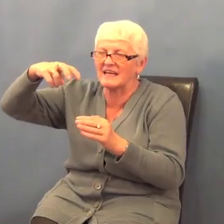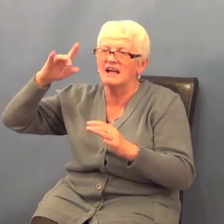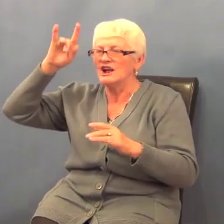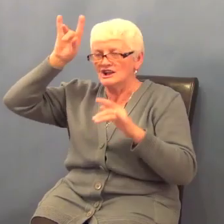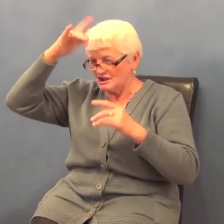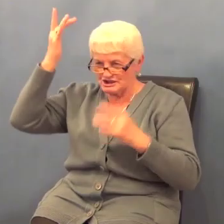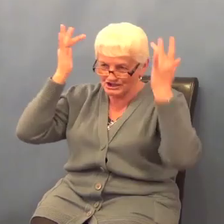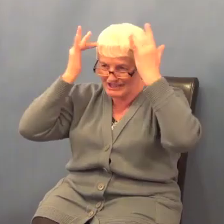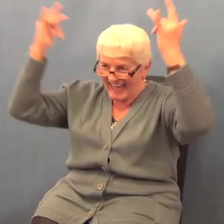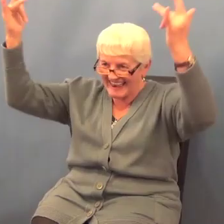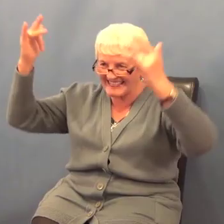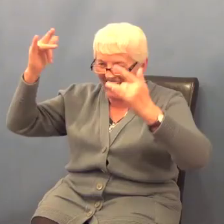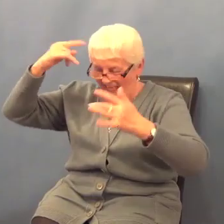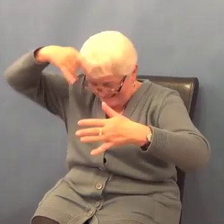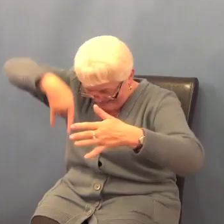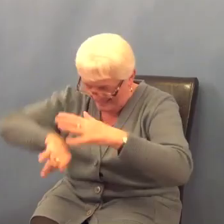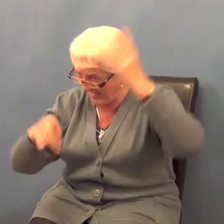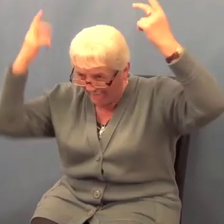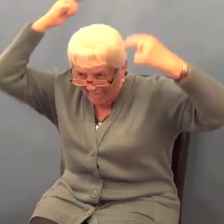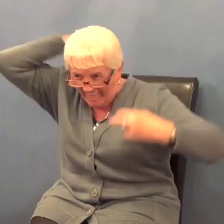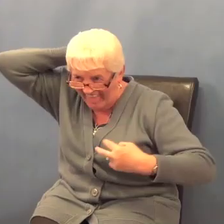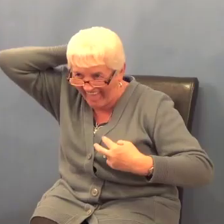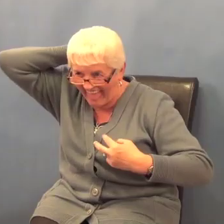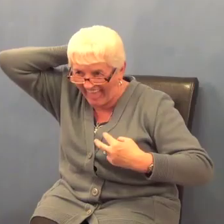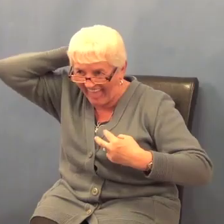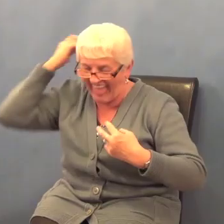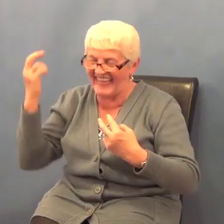Usiadł na karku jelenia.